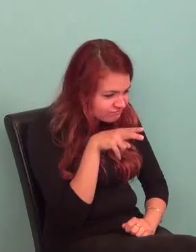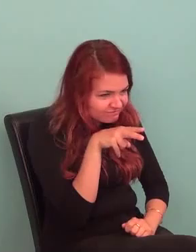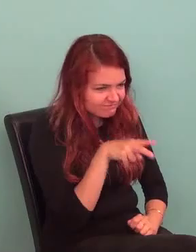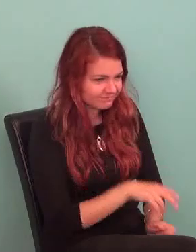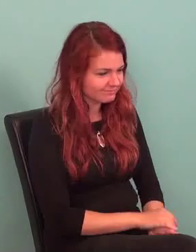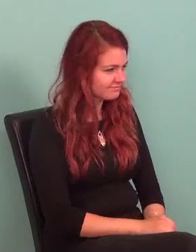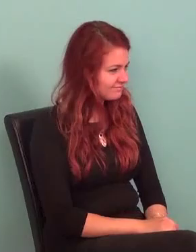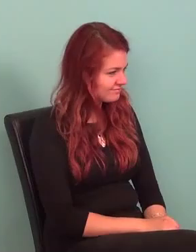Wygląda na to, że są to jabłka.